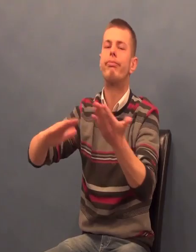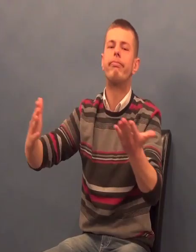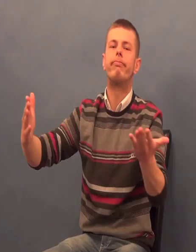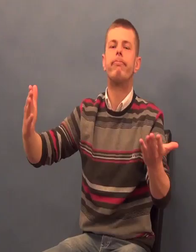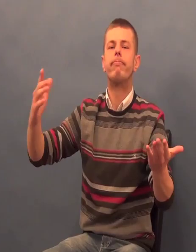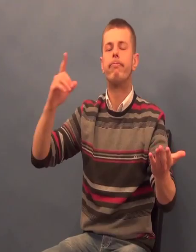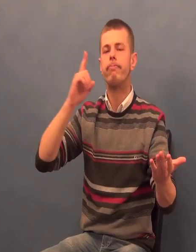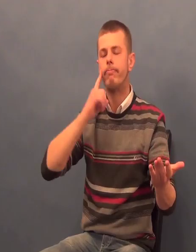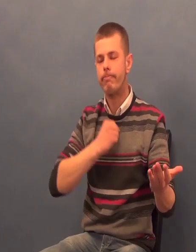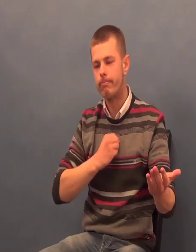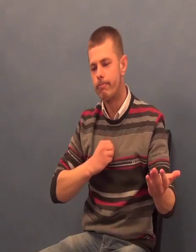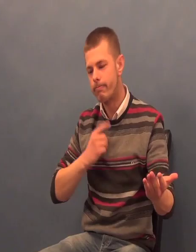Chłopak jest smutny.